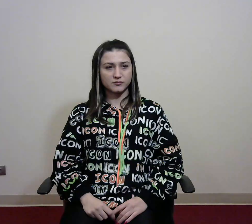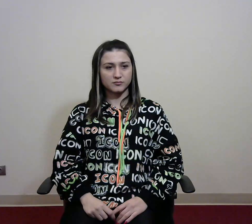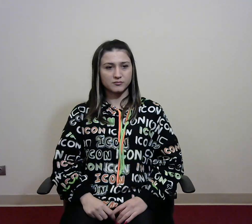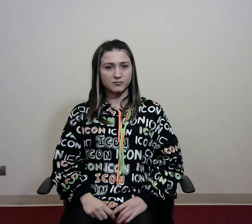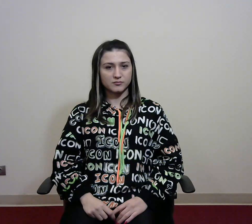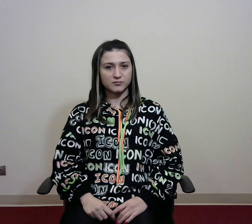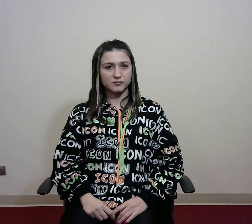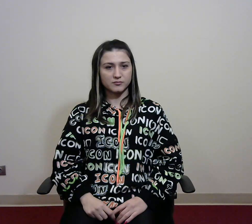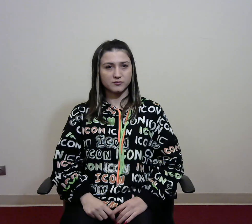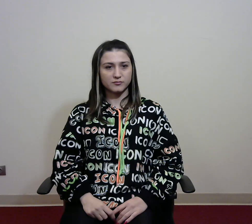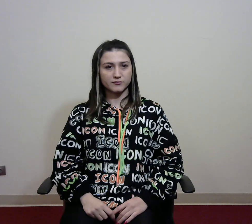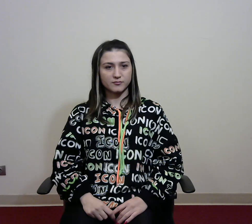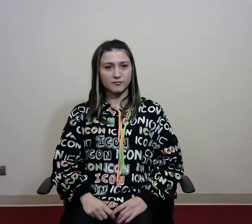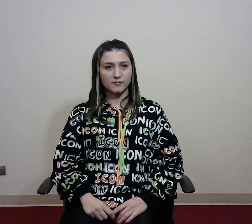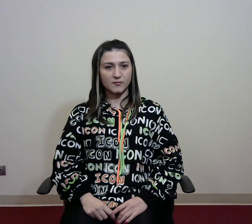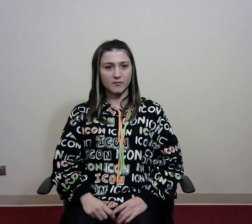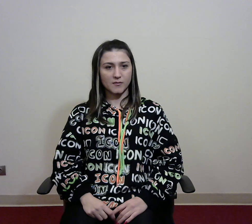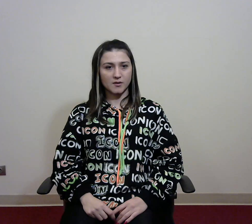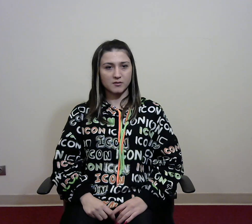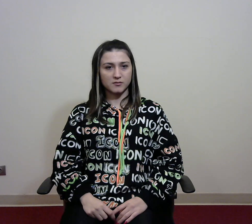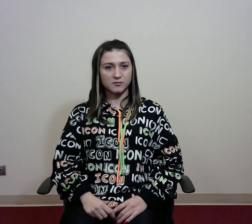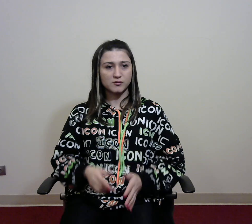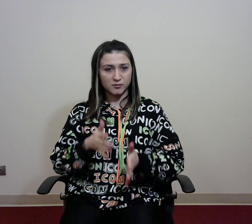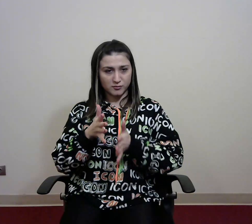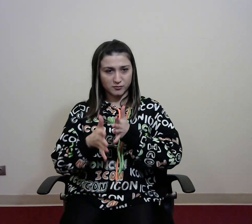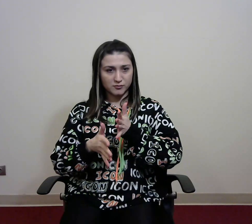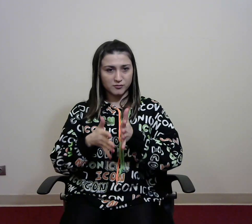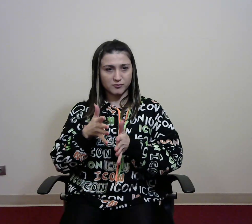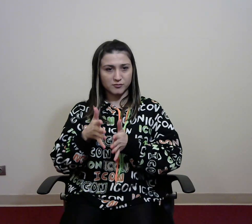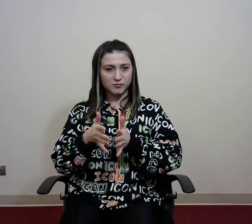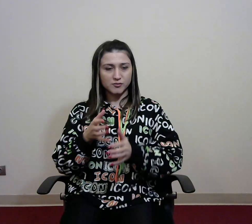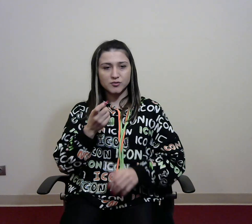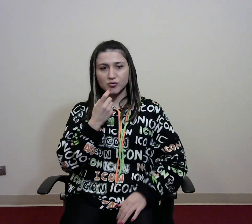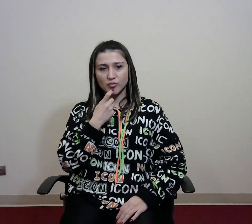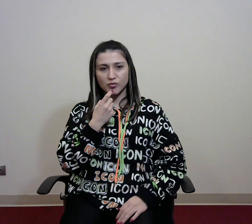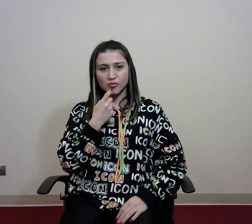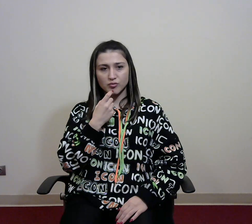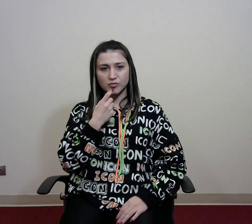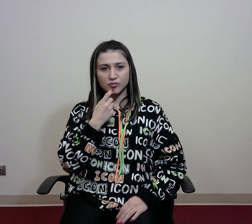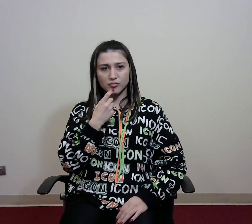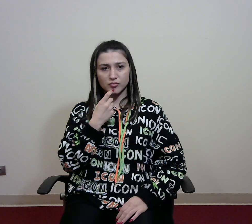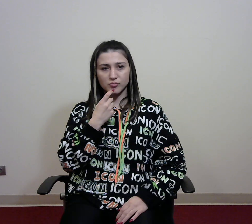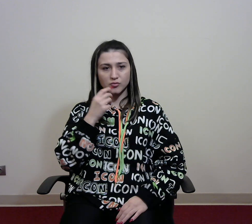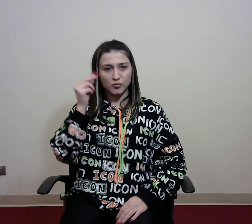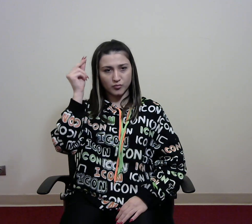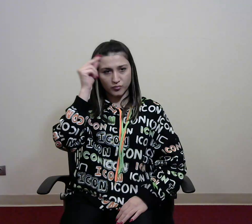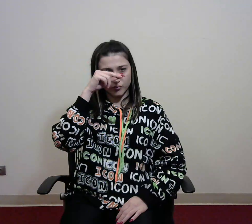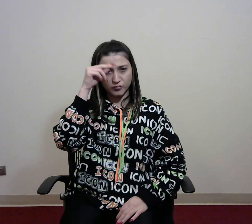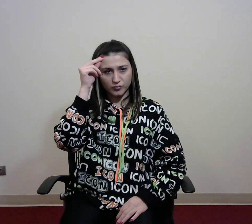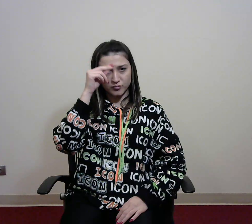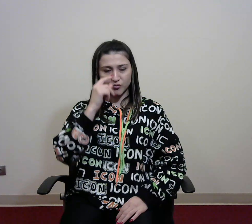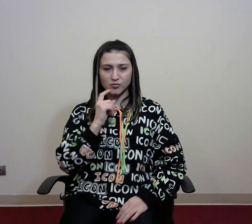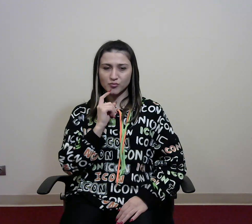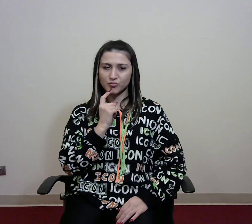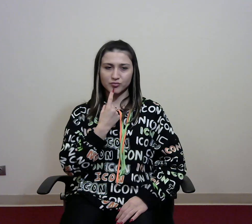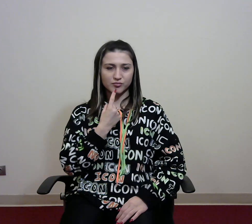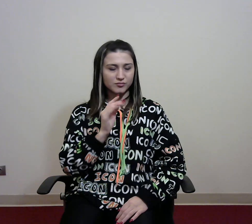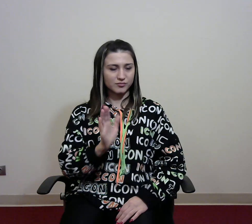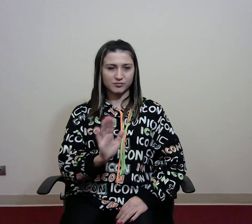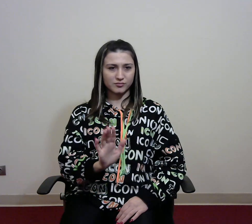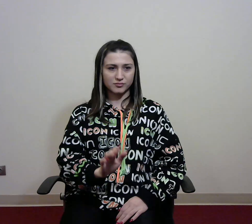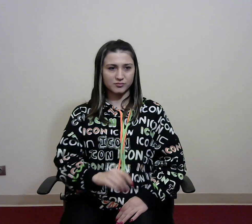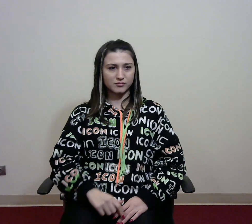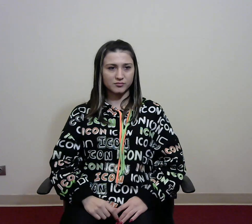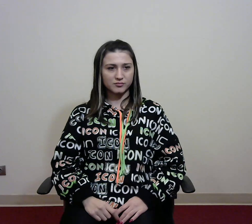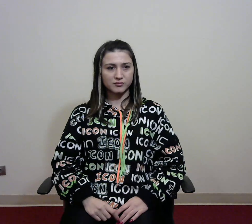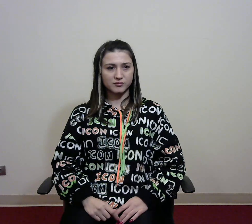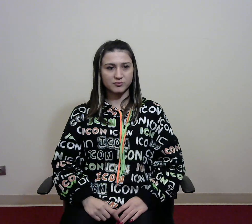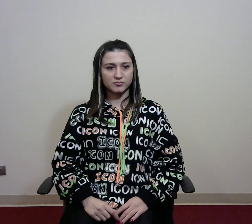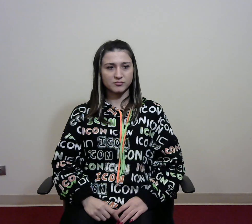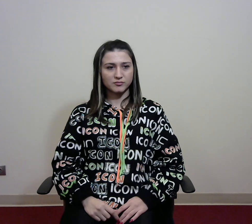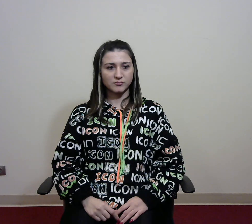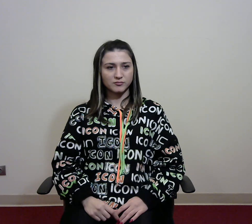İşarə dilini öyrənmək çətin deyil